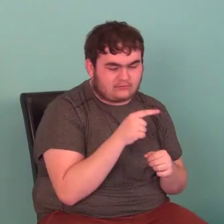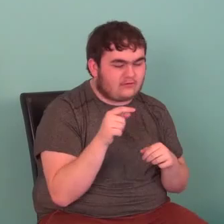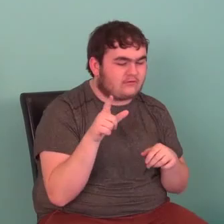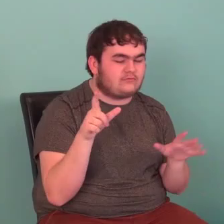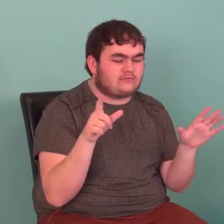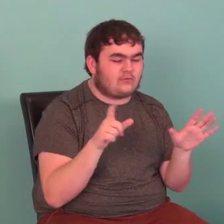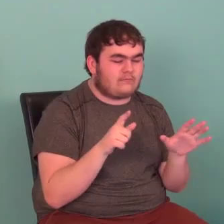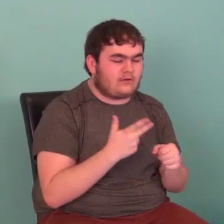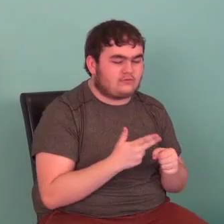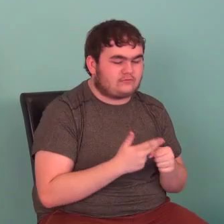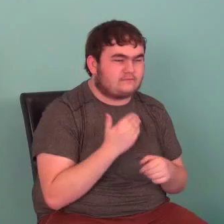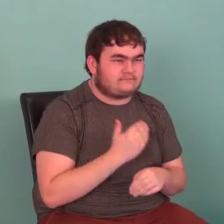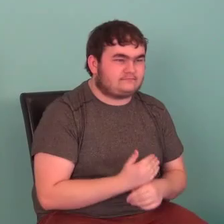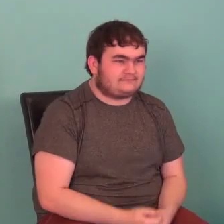Do siódmej trzydzieści wieczorem.